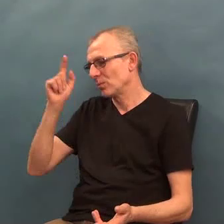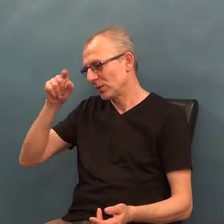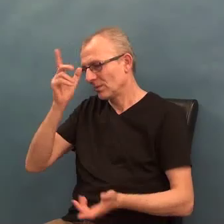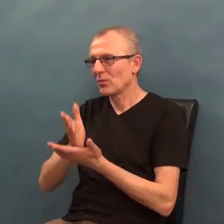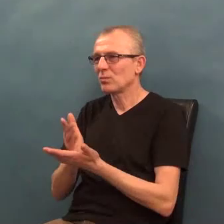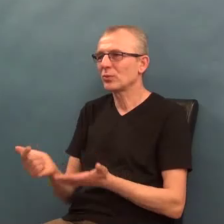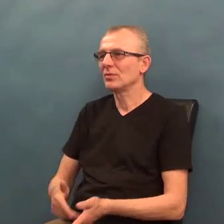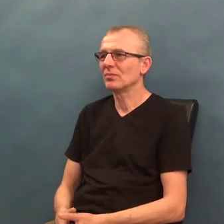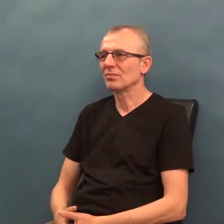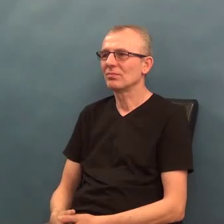Trzeba pomagać ludziom.